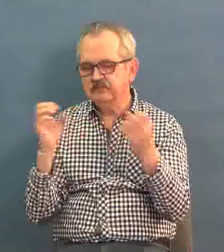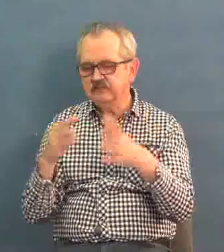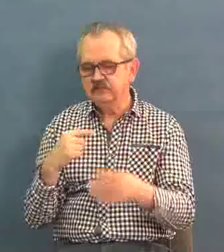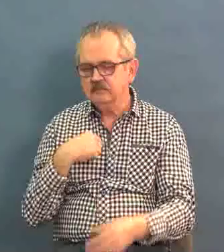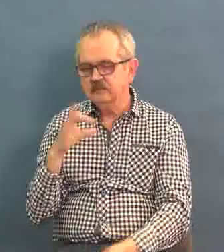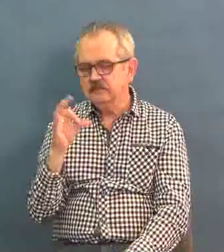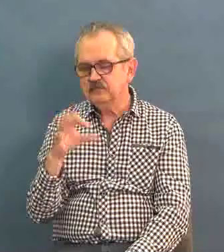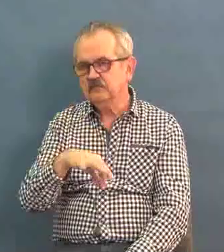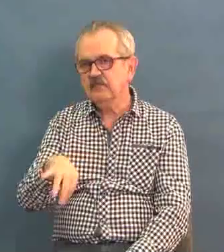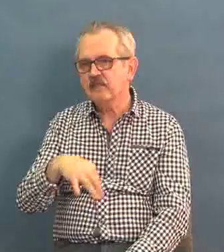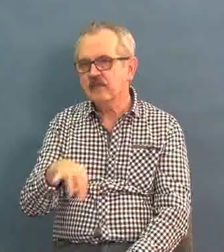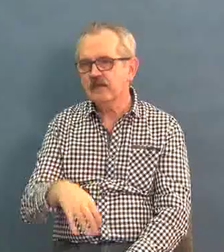Ja w środę gotuję.